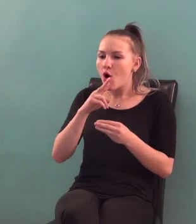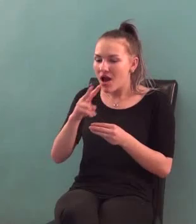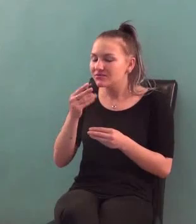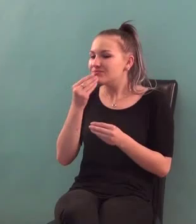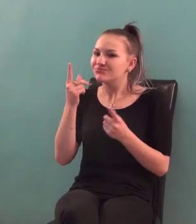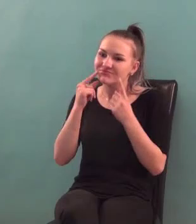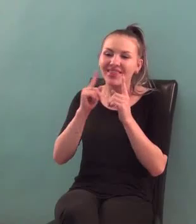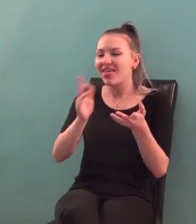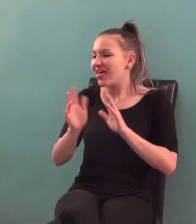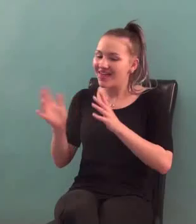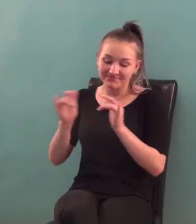Jest smaczne, wszyscy migają, jest impreza.